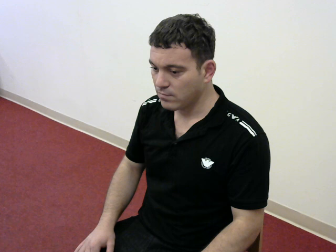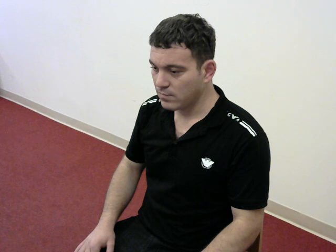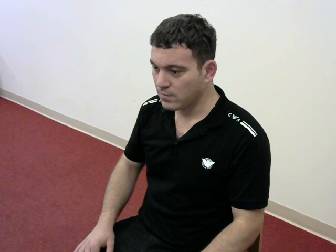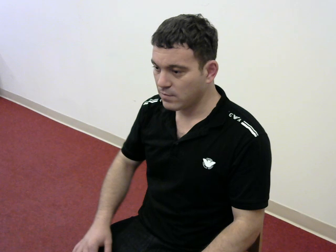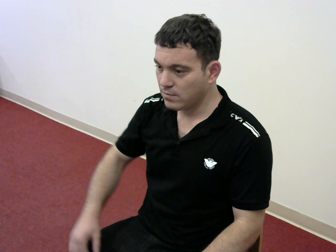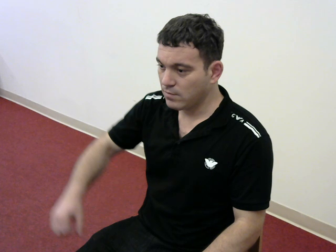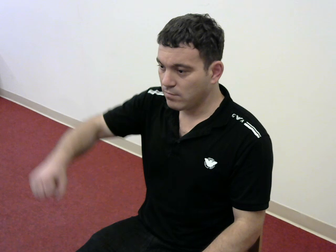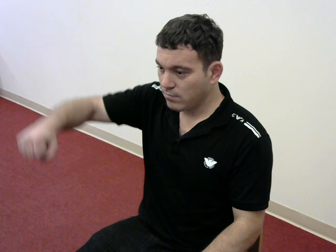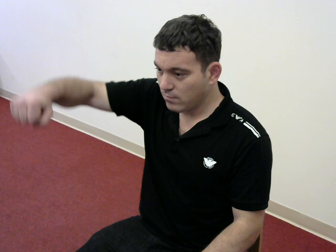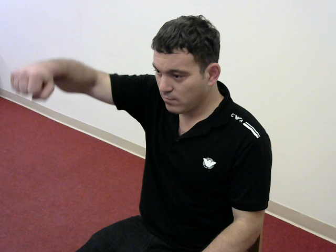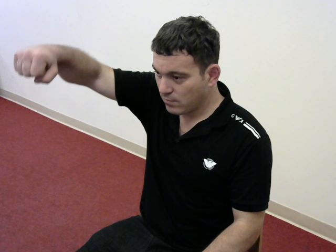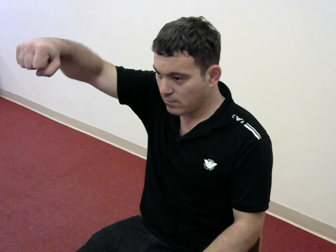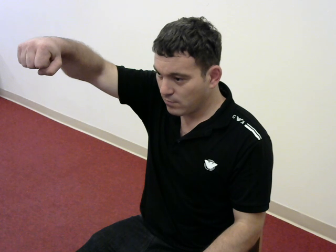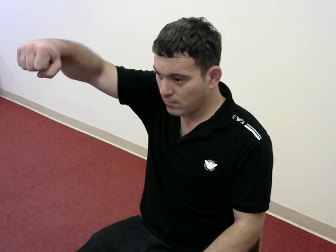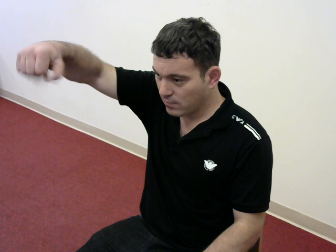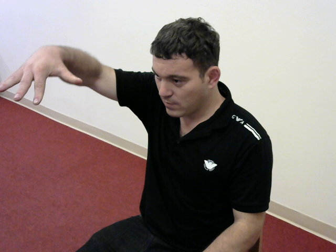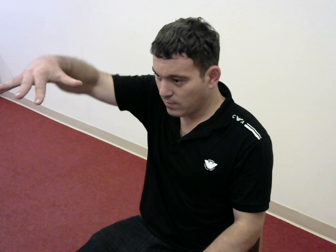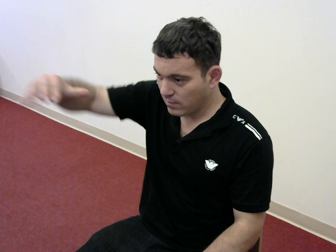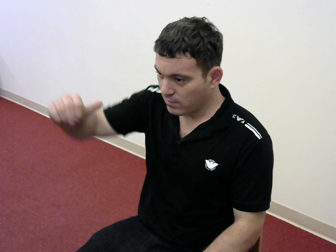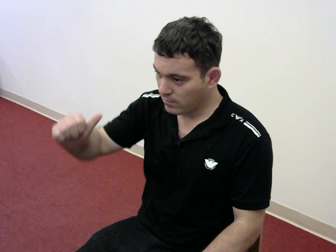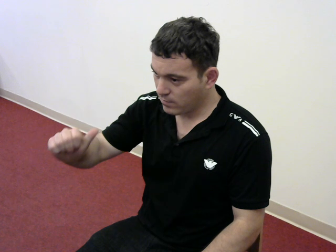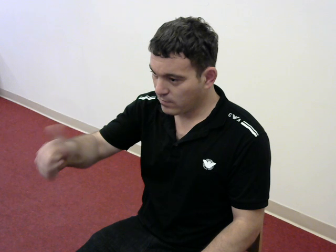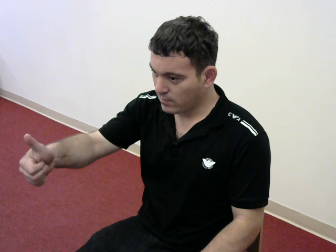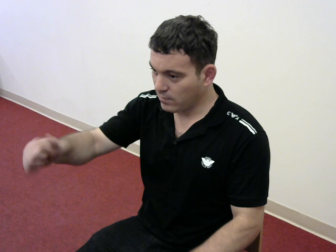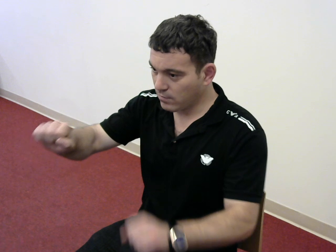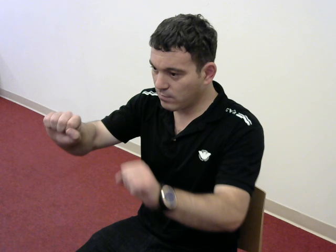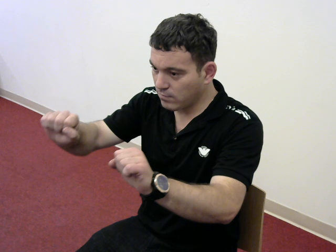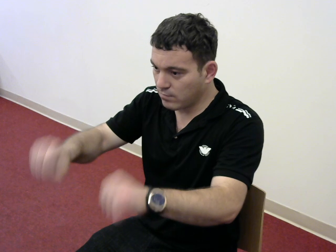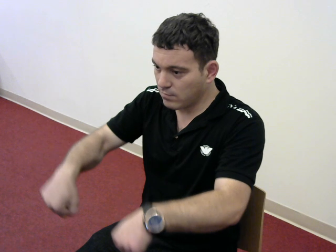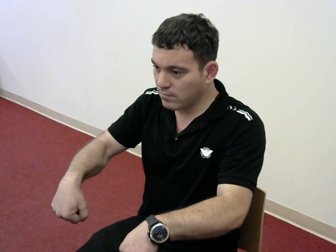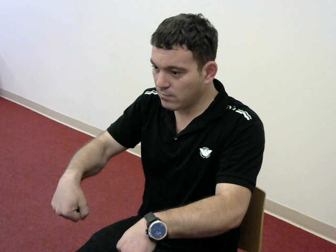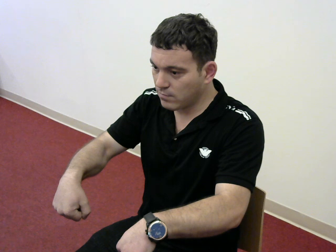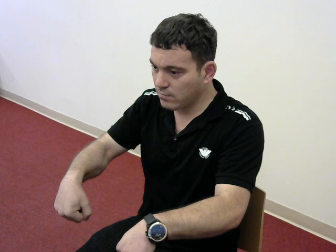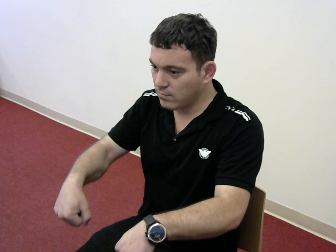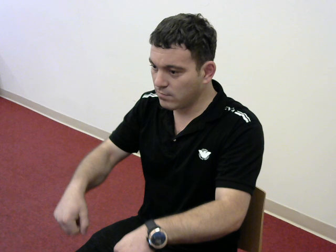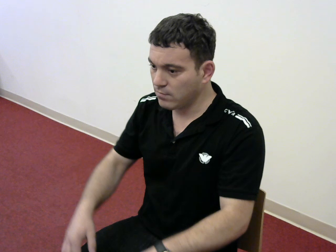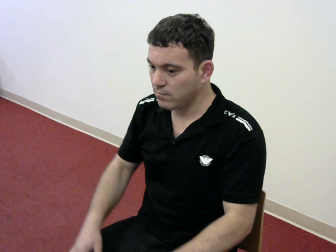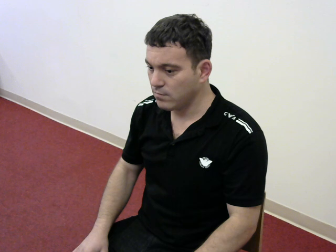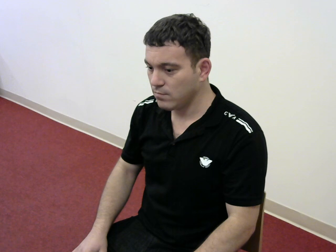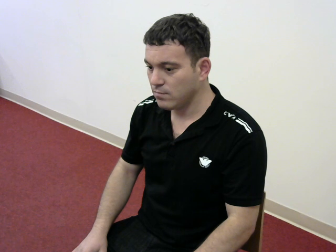İşığı yandırmaq olarmı?